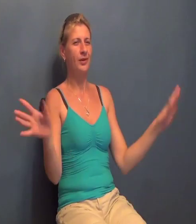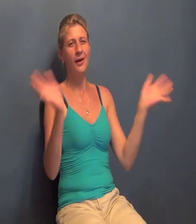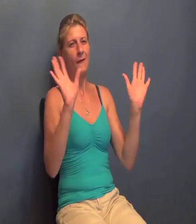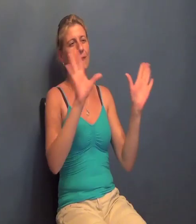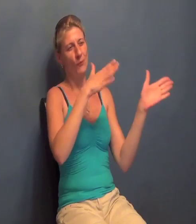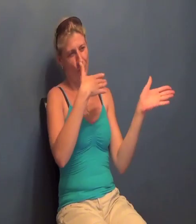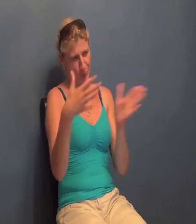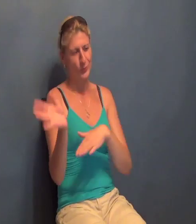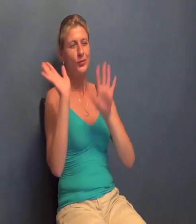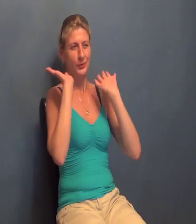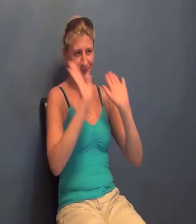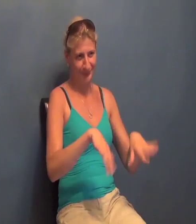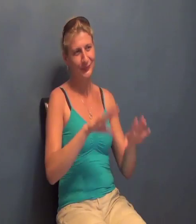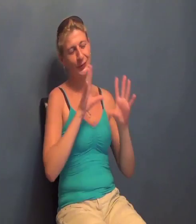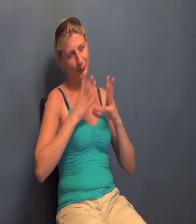Jest w porządku, jest dobrze, całe szczęście.